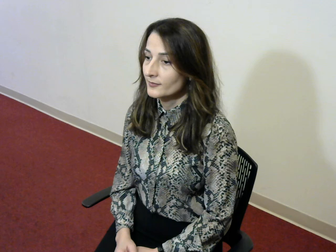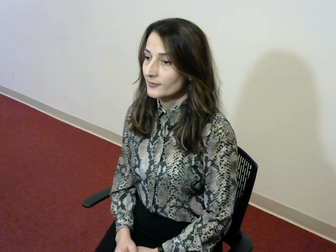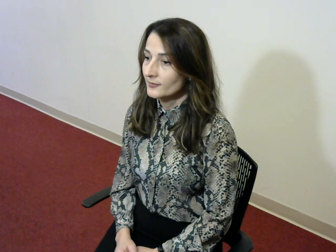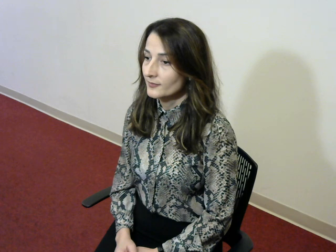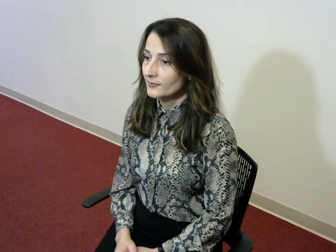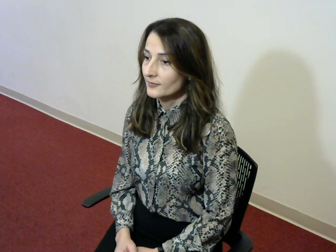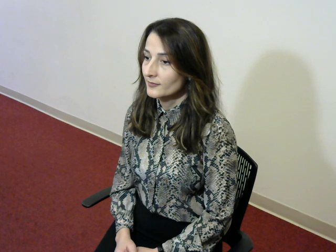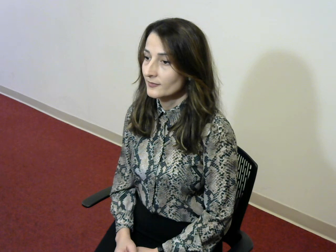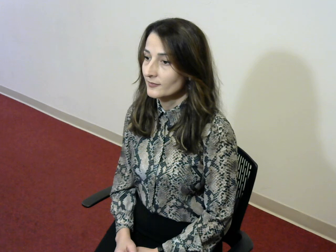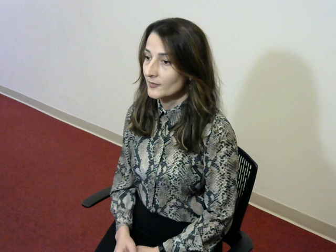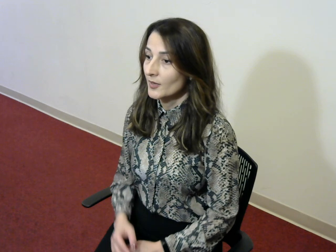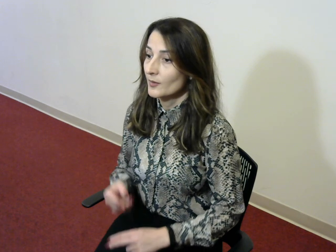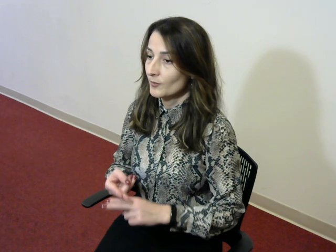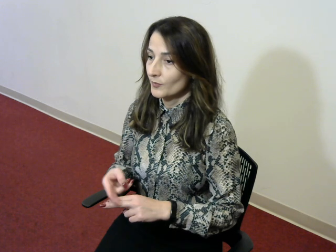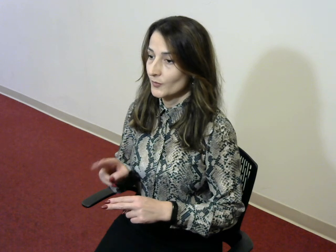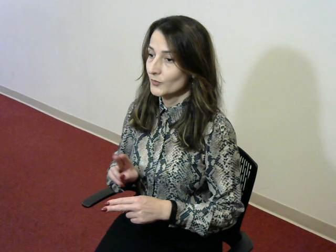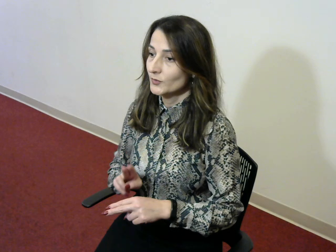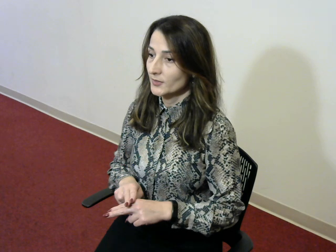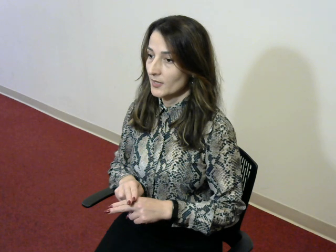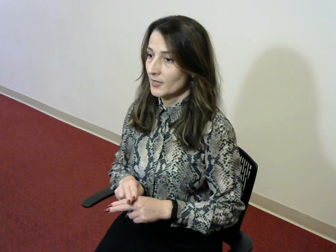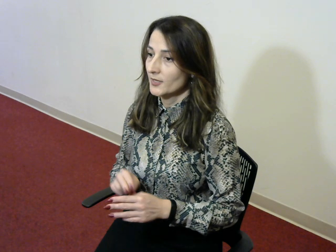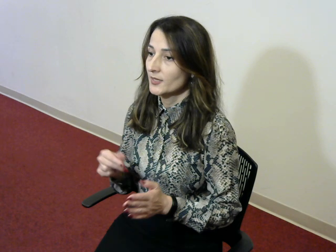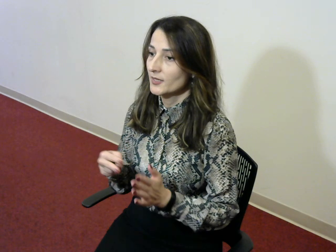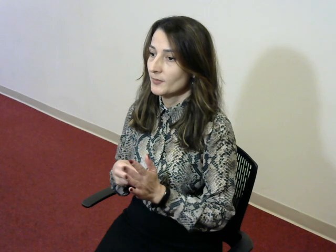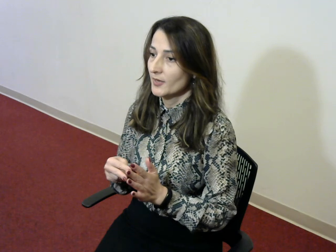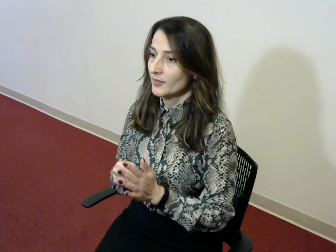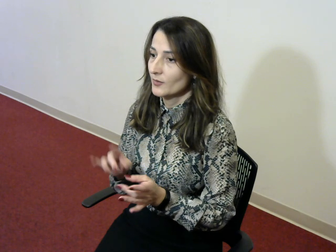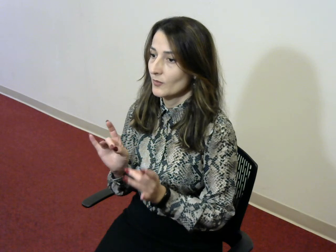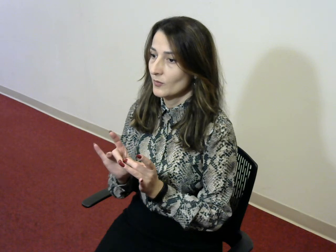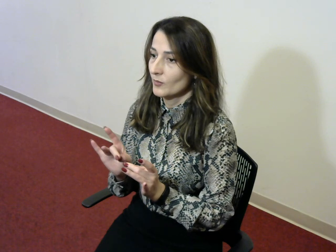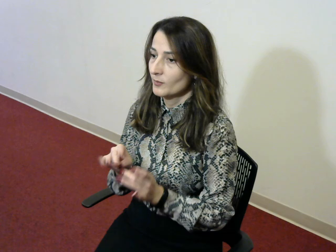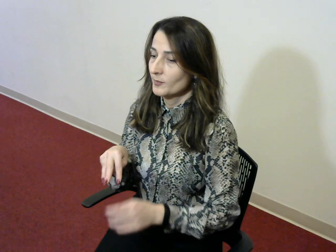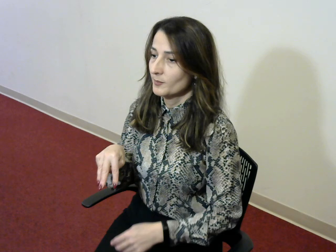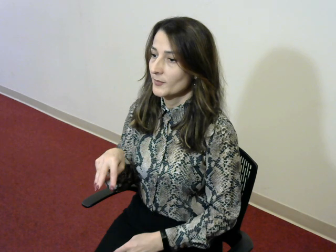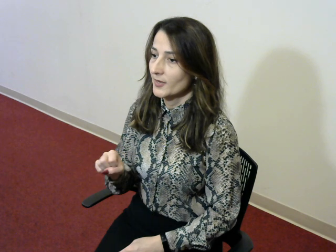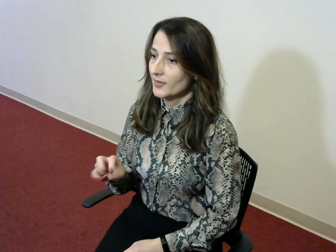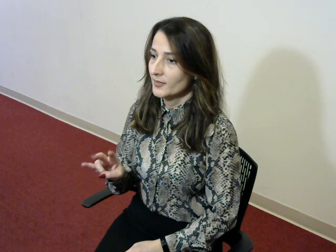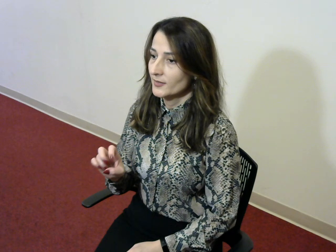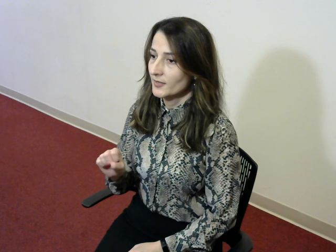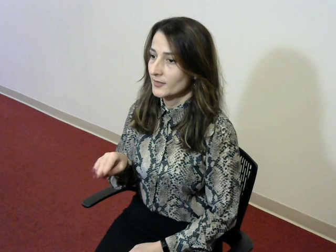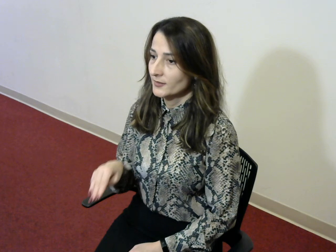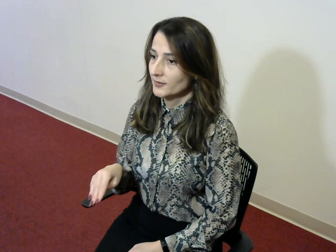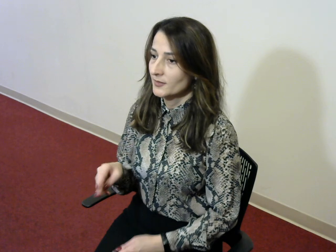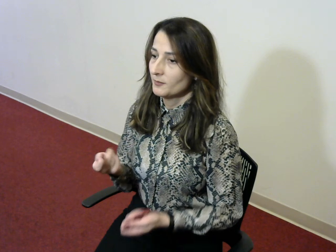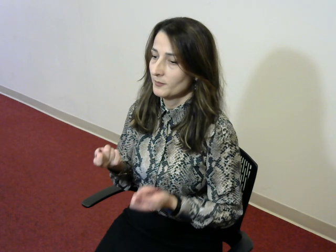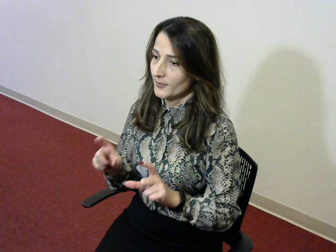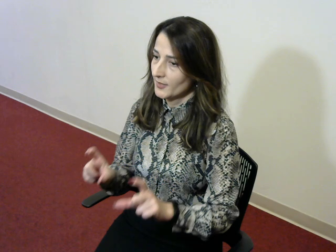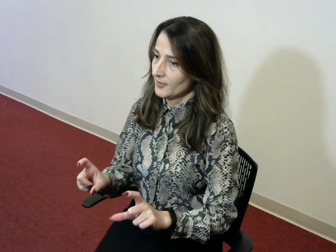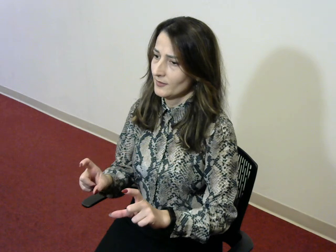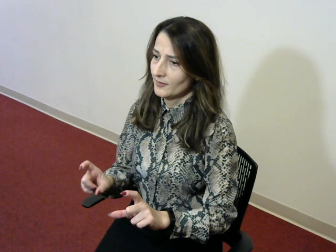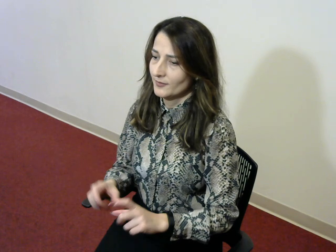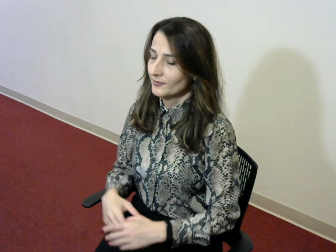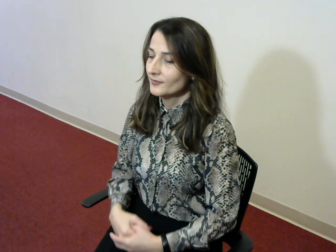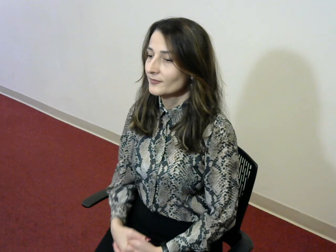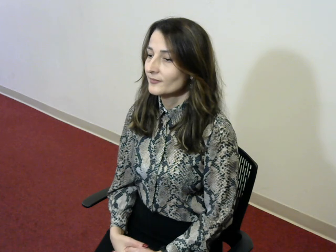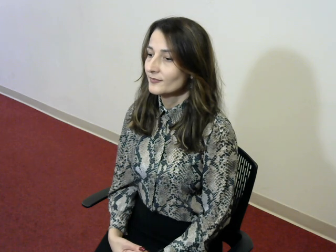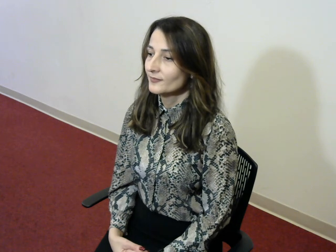Bunun qiyməti 10 manat qalxıb